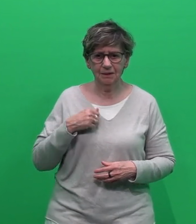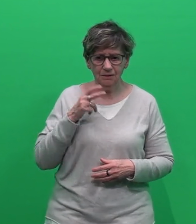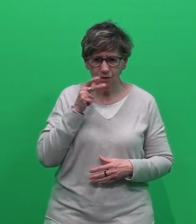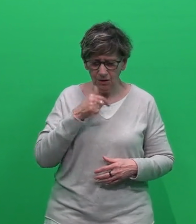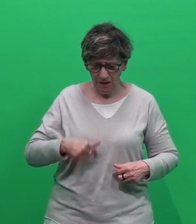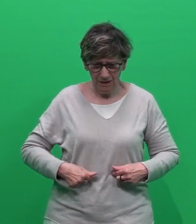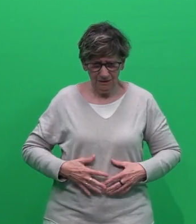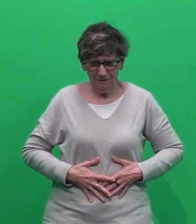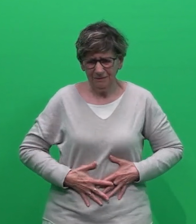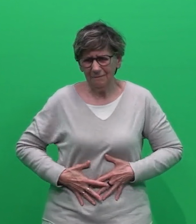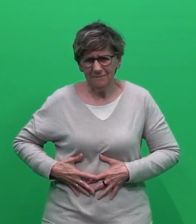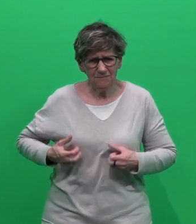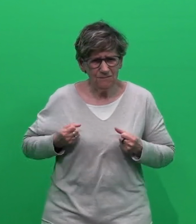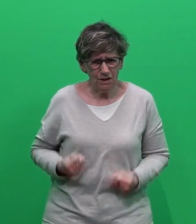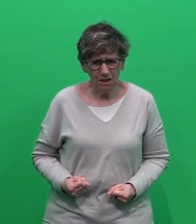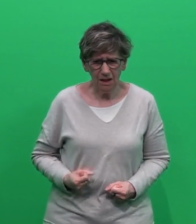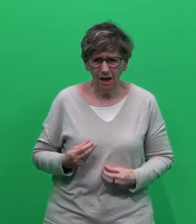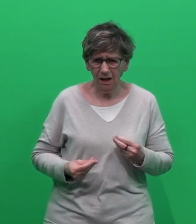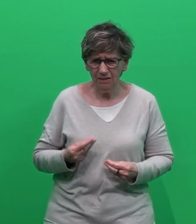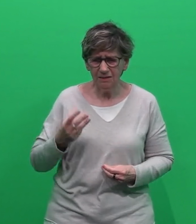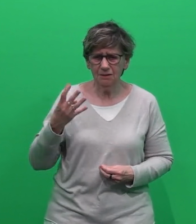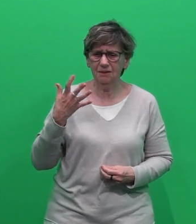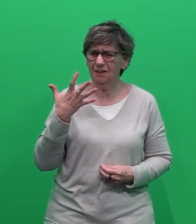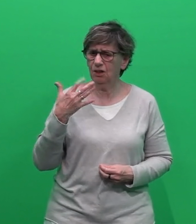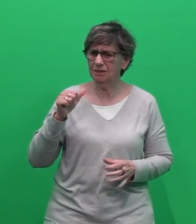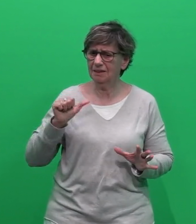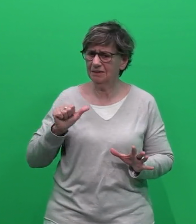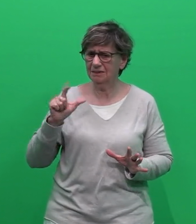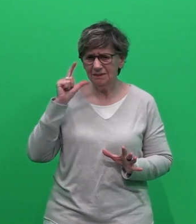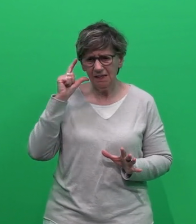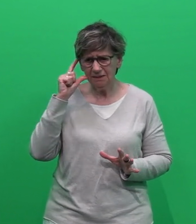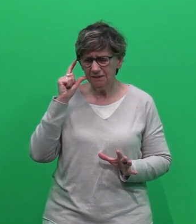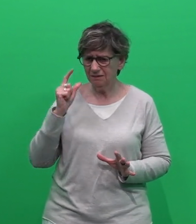Em fa molt mal la panxa, ja fa uns quatre, cinc o sis dies.